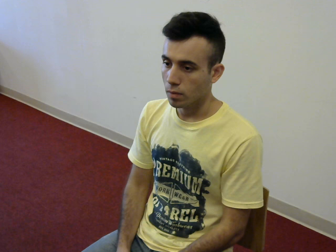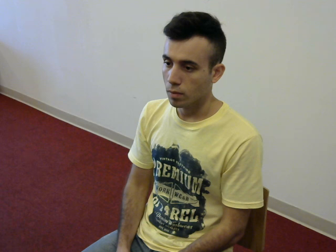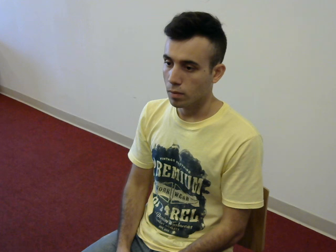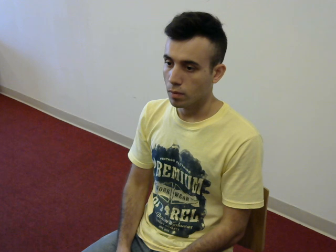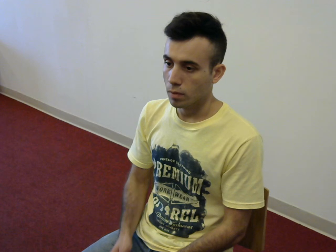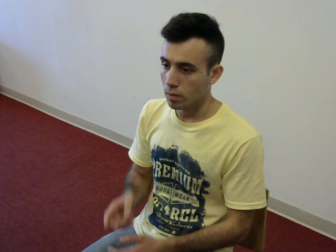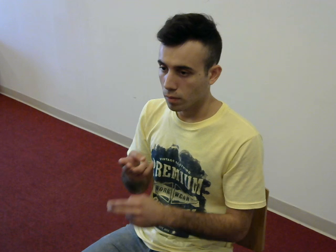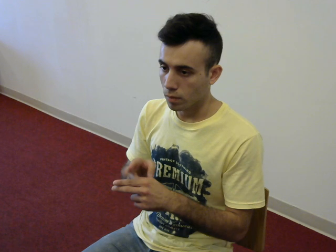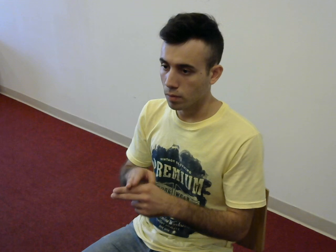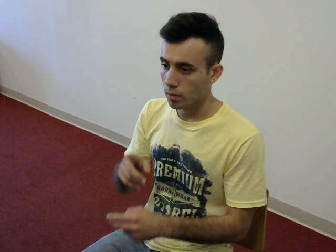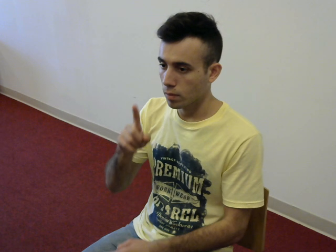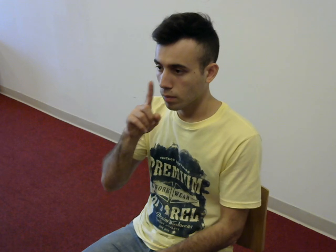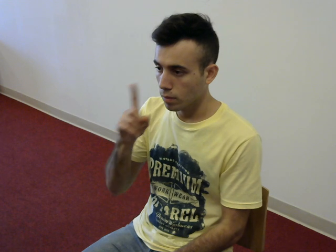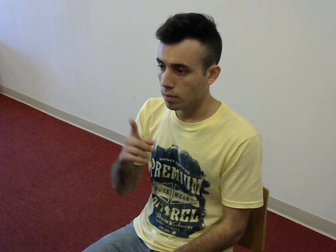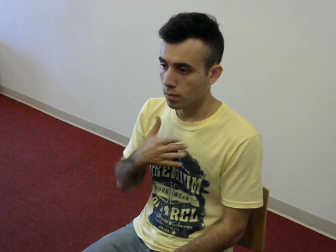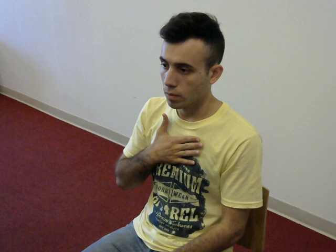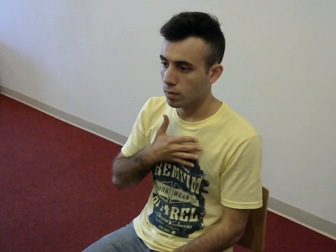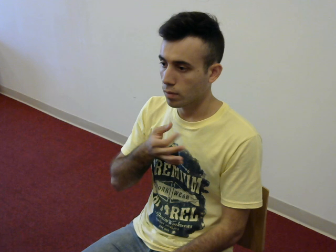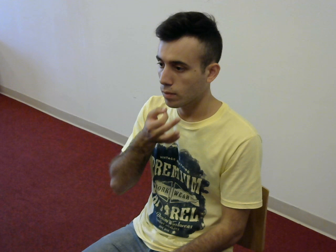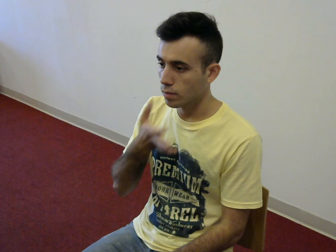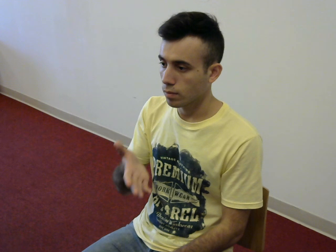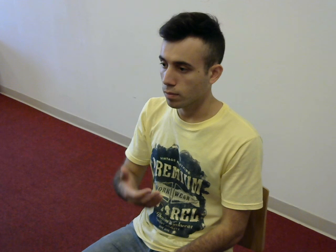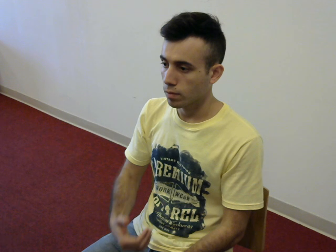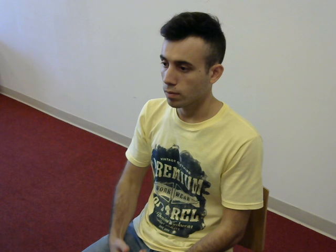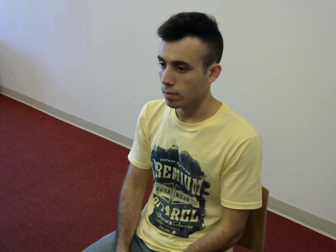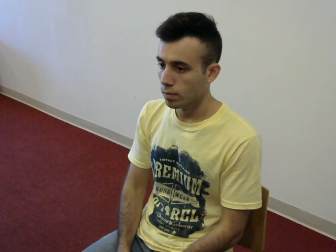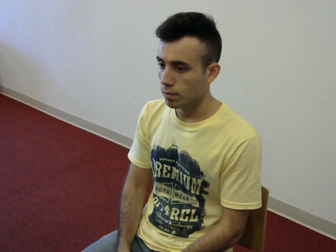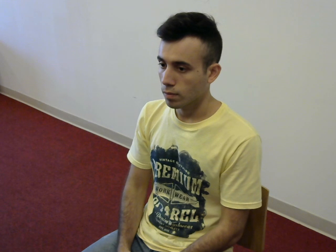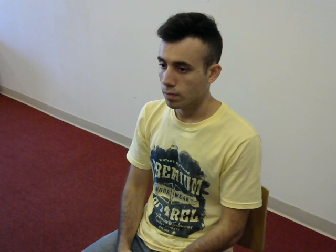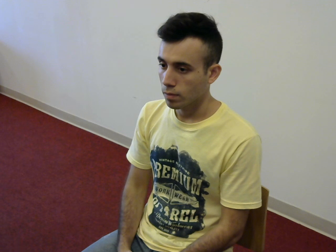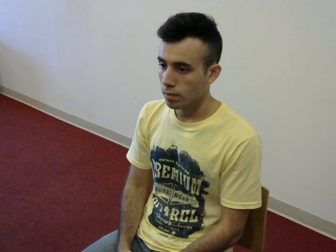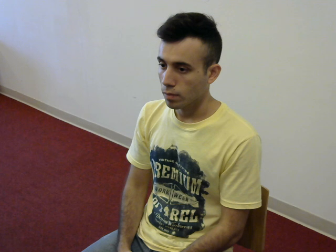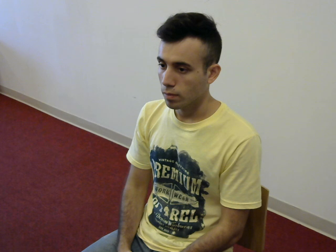Bu ətir mənim xoşuma gəlir